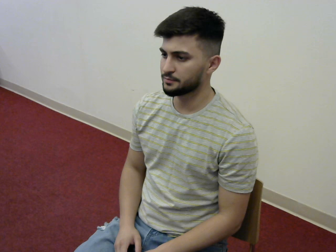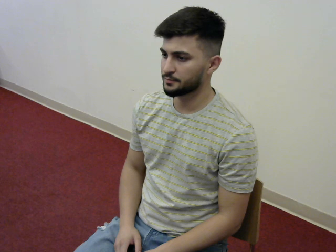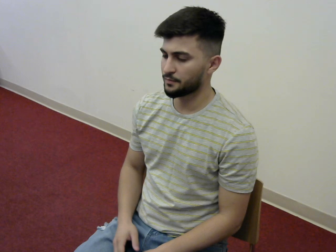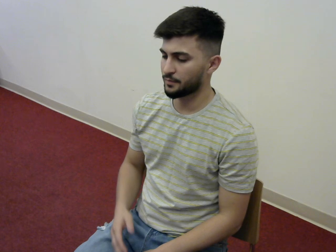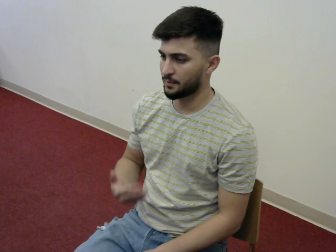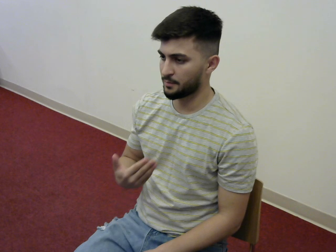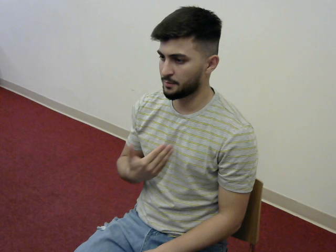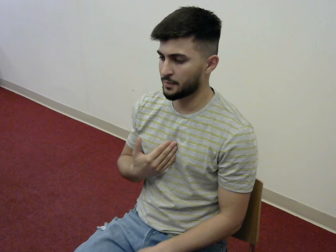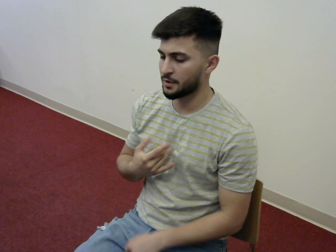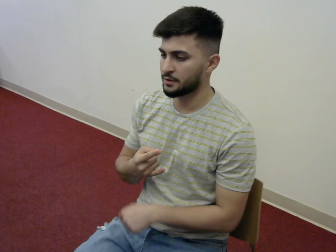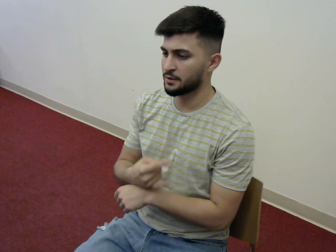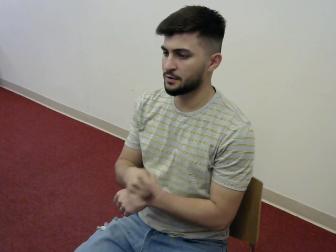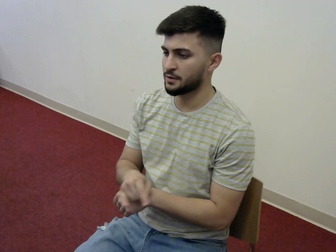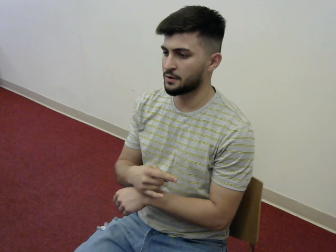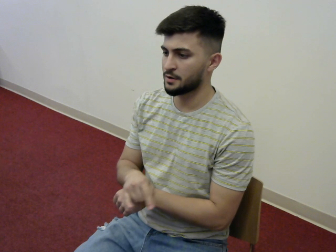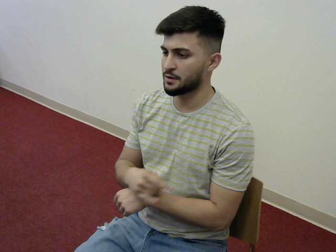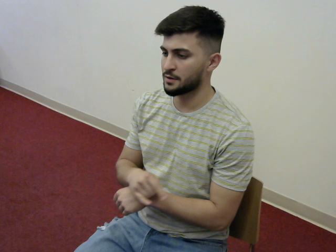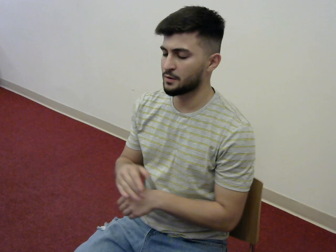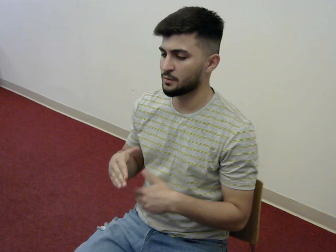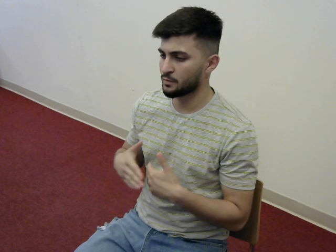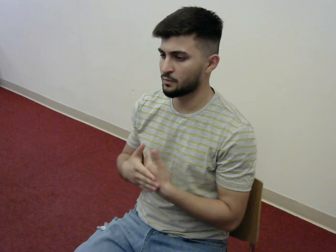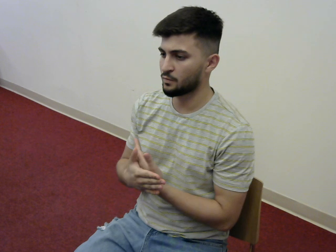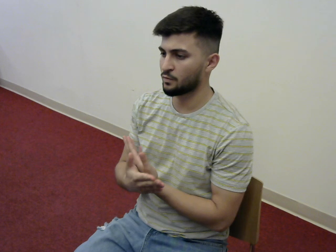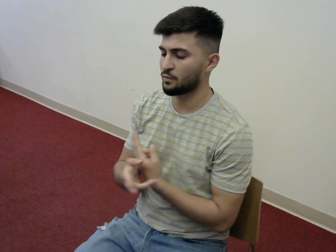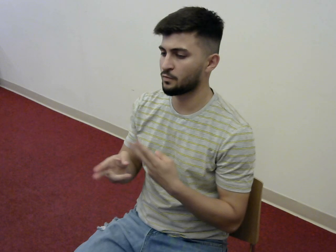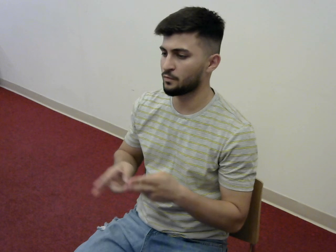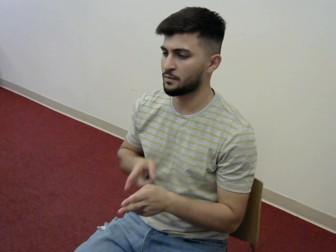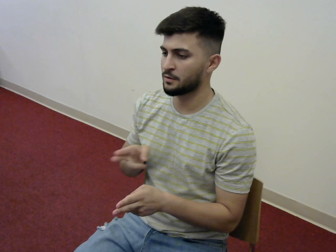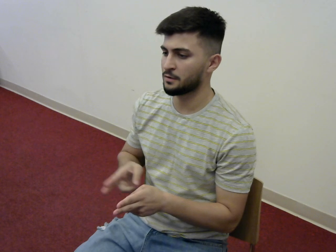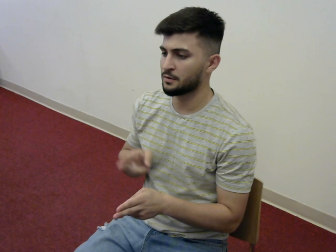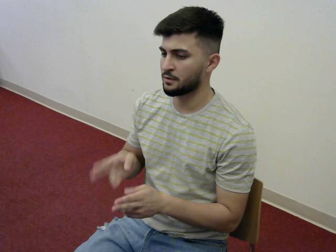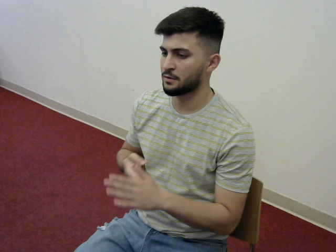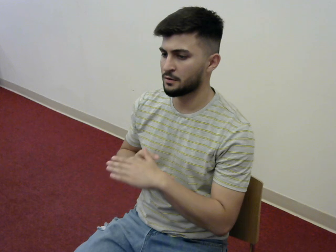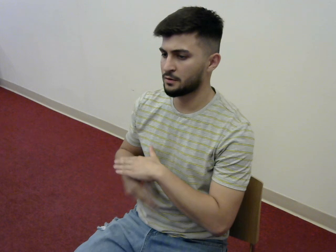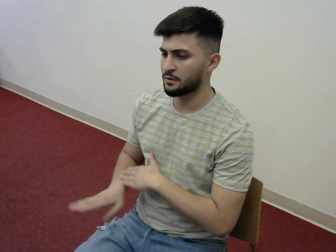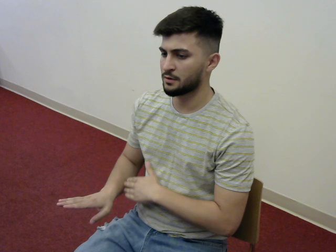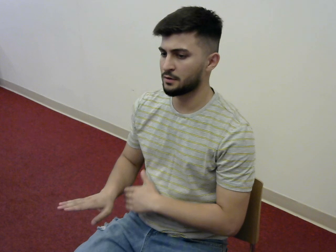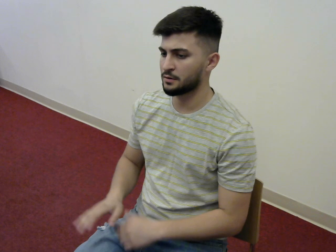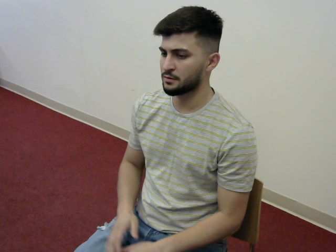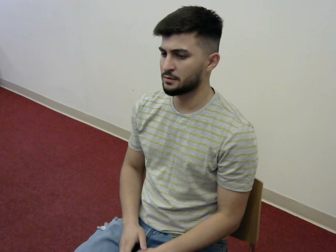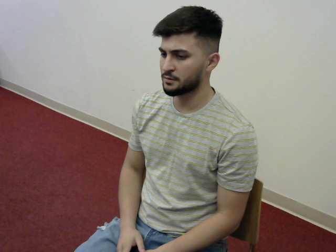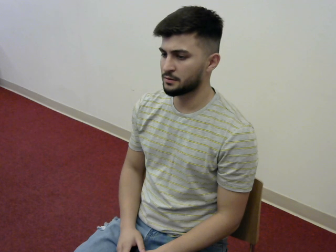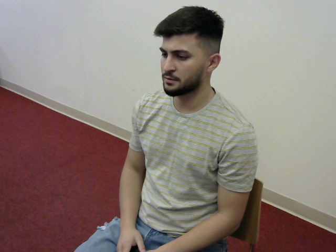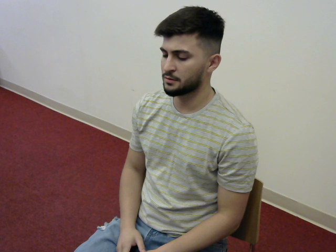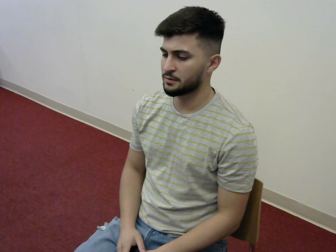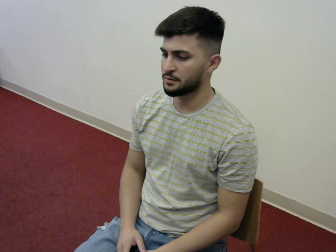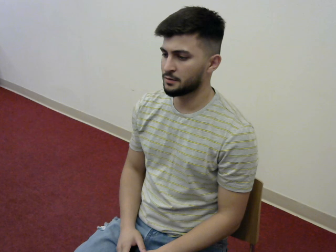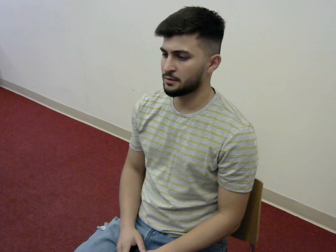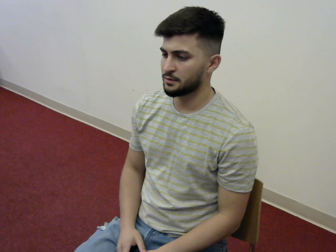Mən Gəncəyə yeni qatarla gedirəm